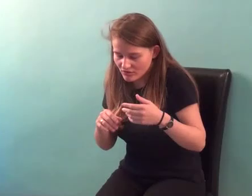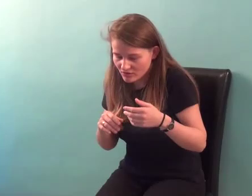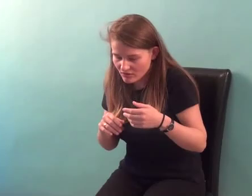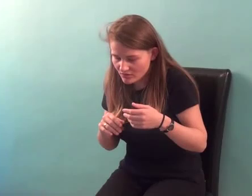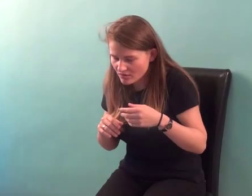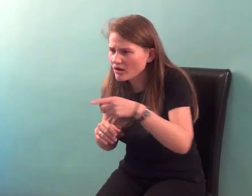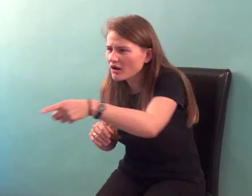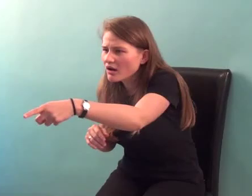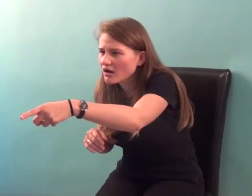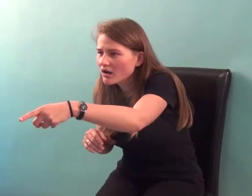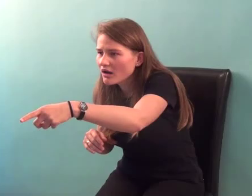A ty?